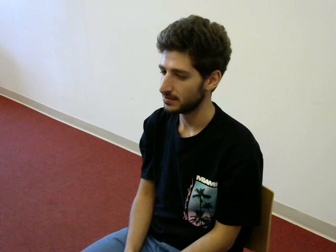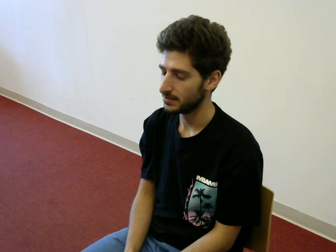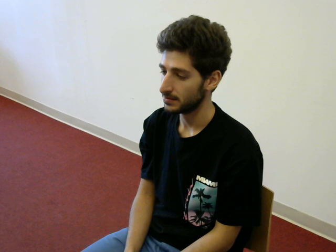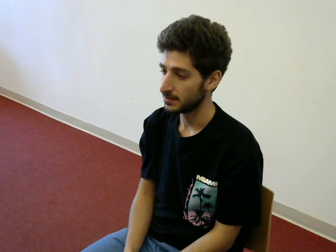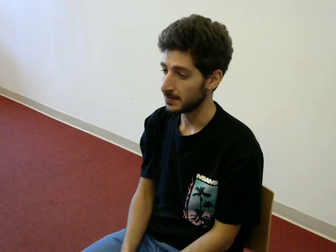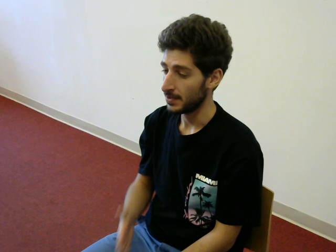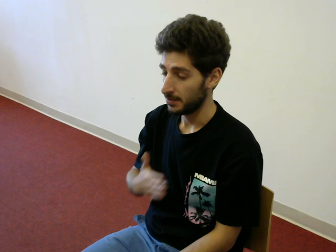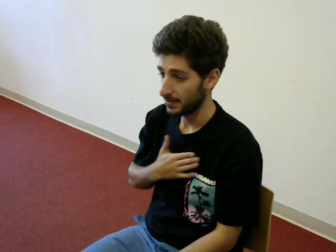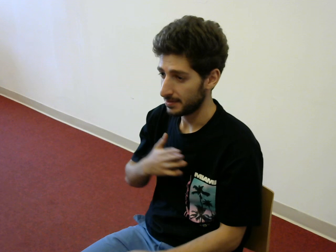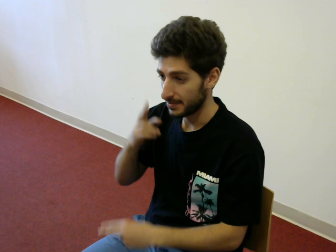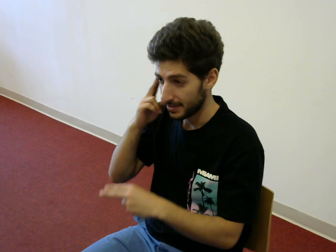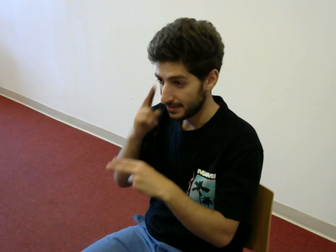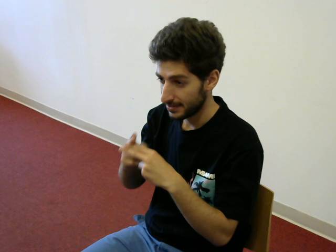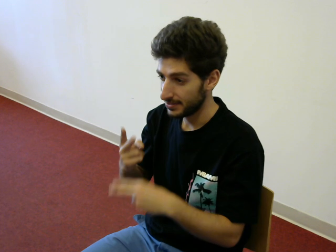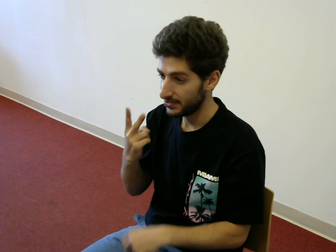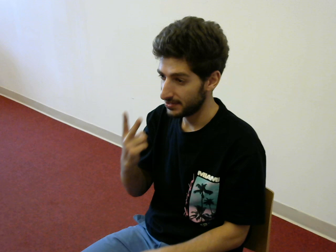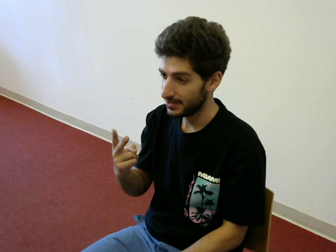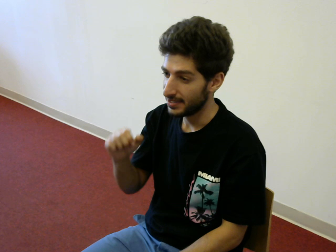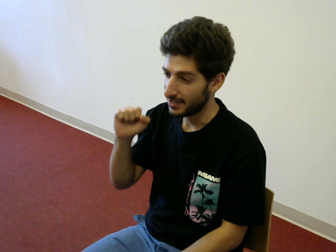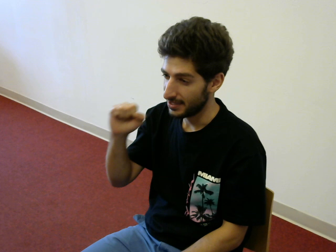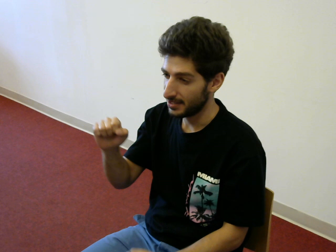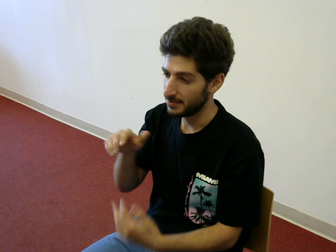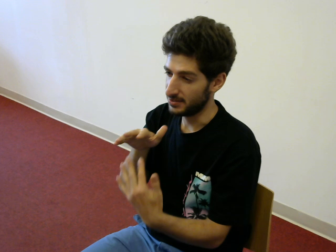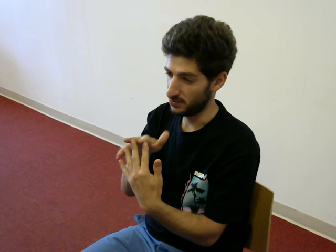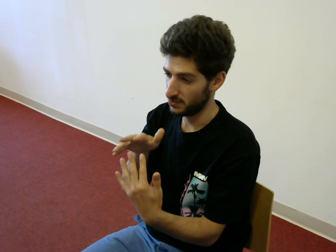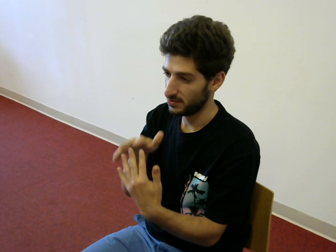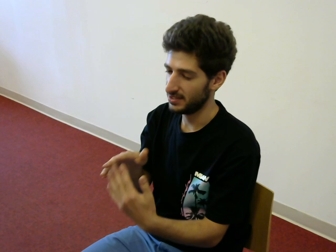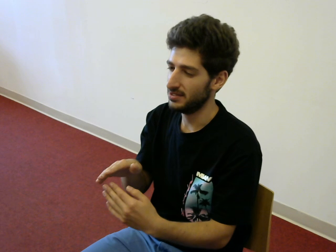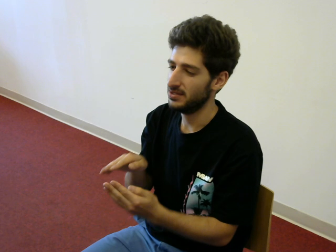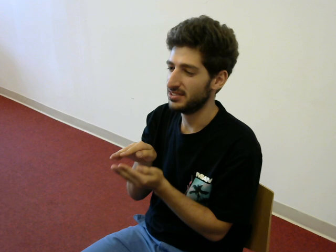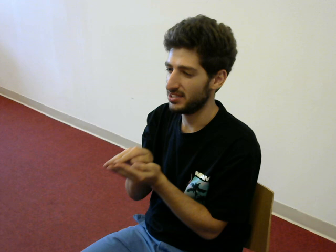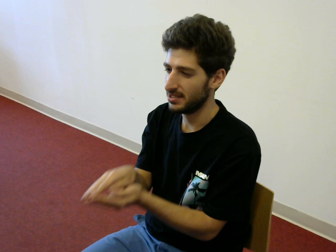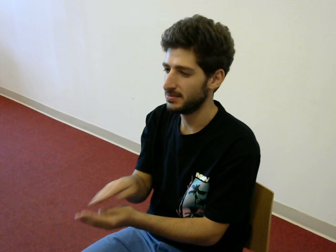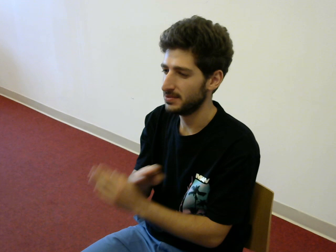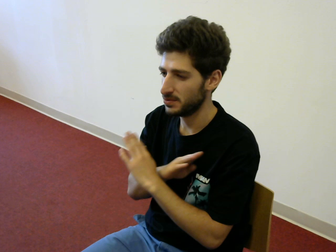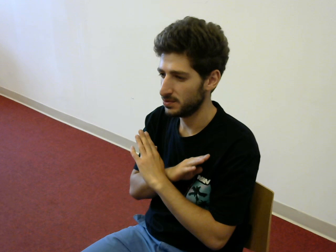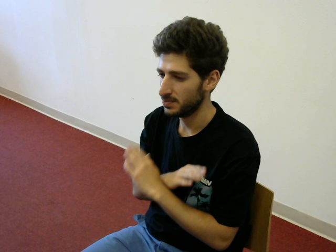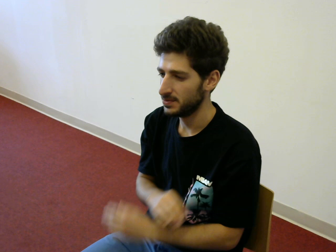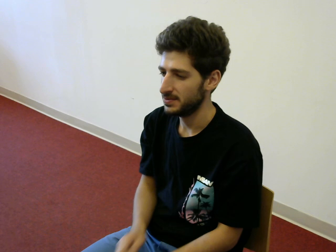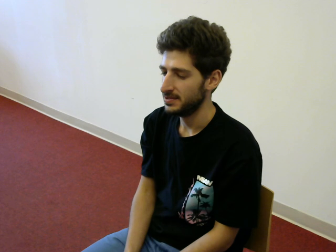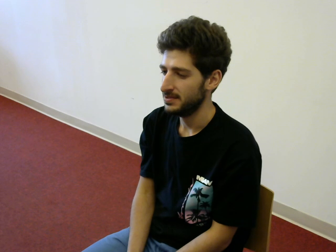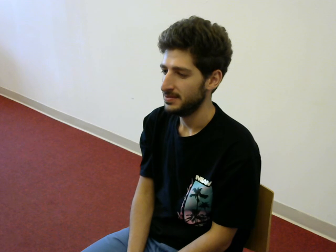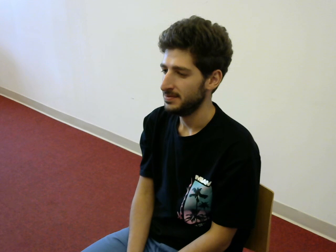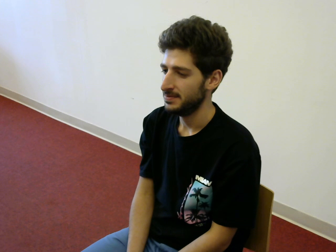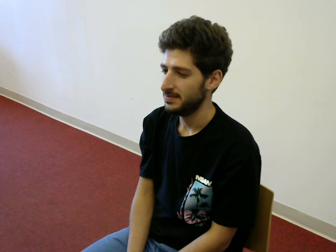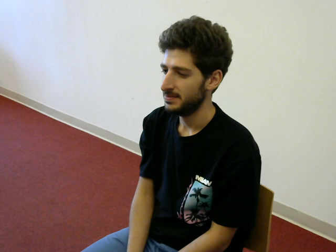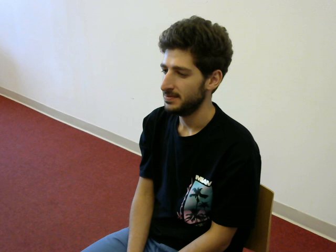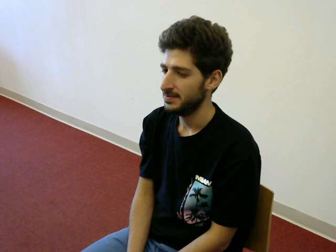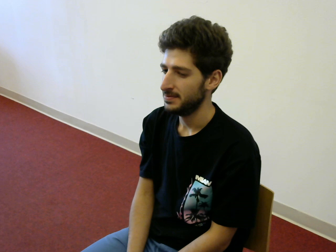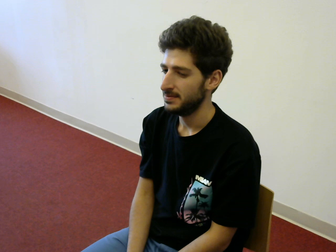Mənim qardaşım 2-ci Qarabağ müharibəsində şəhid olub